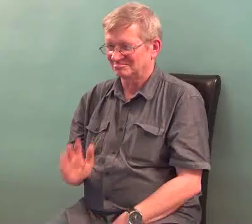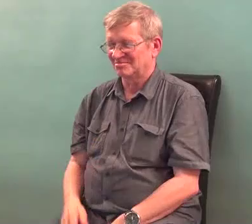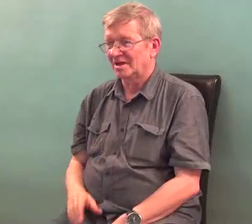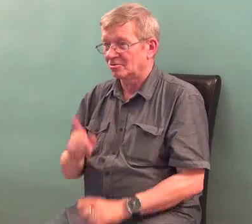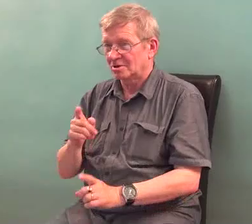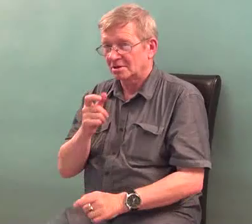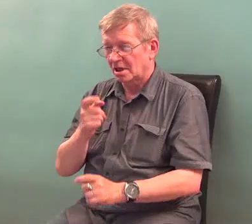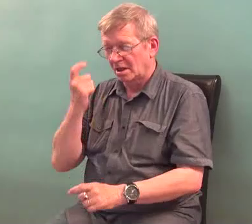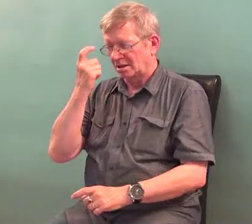Uwaga, trzeba pić tak, żeby się nie upić.